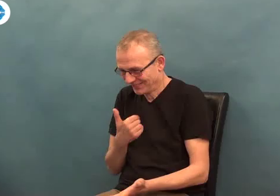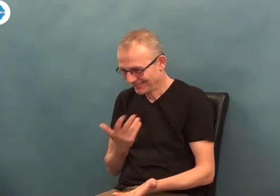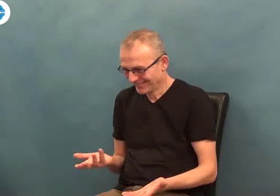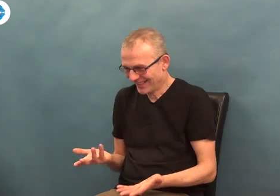Którego?